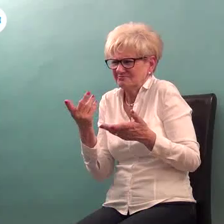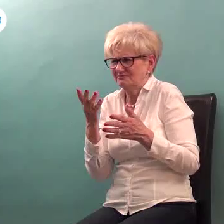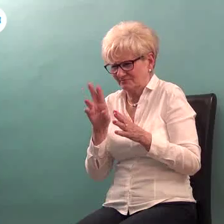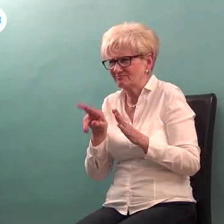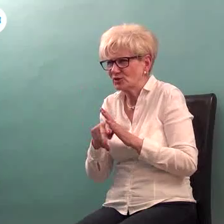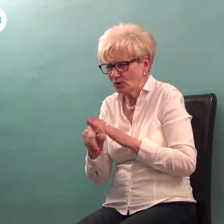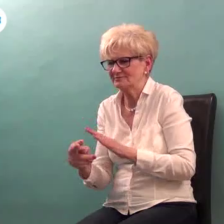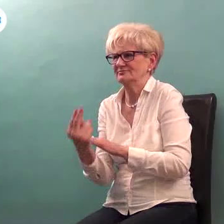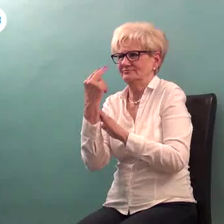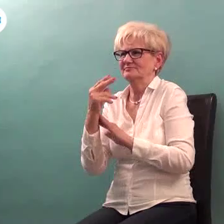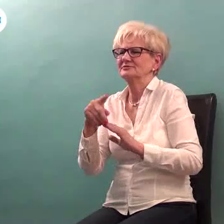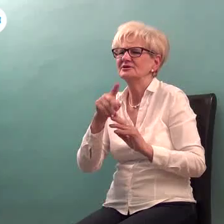Wygląda z norki i patrzy na chłopca.